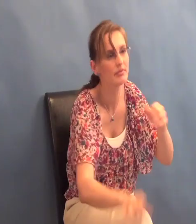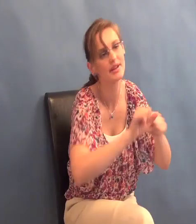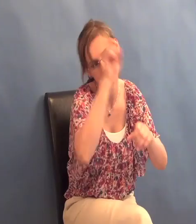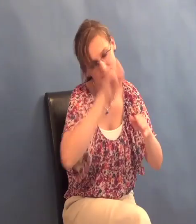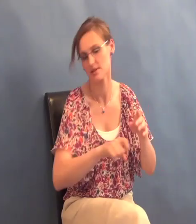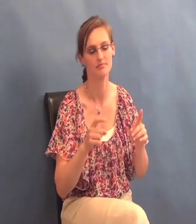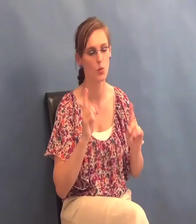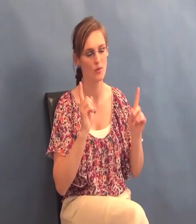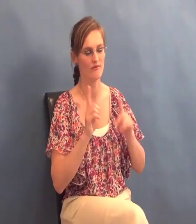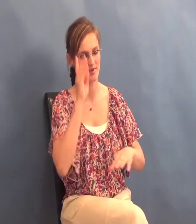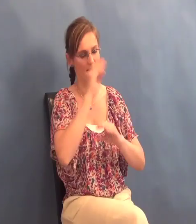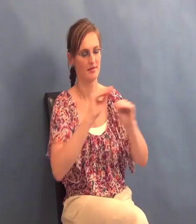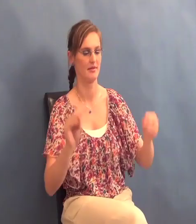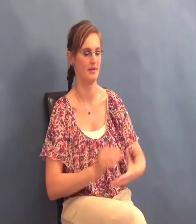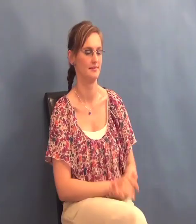Woda jest zdradziecka i znak pokazuje, że należy uważać.